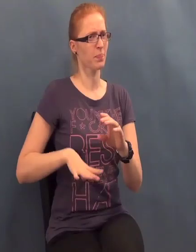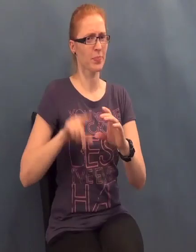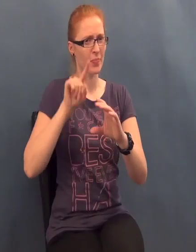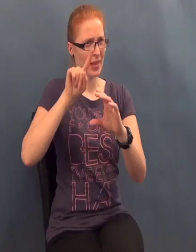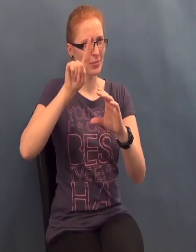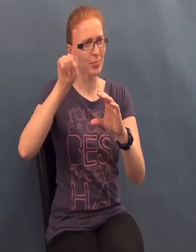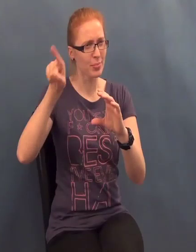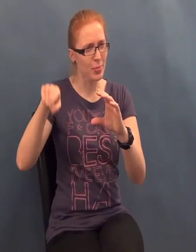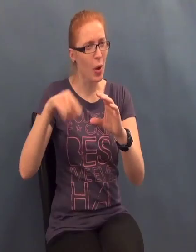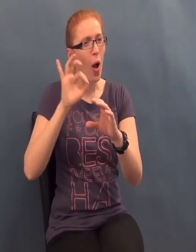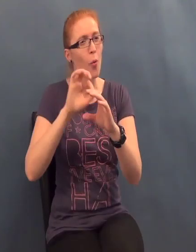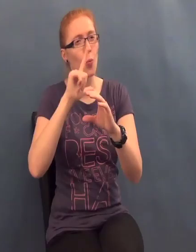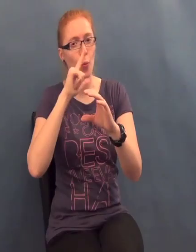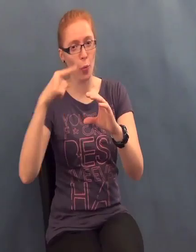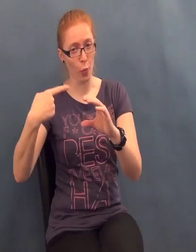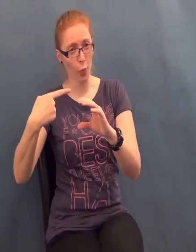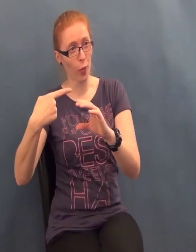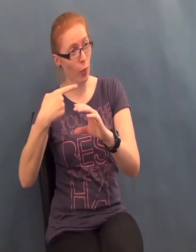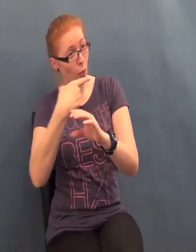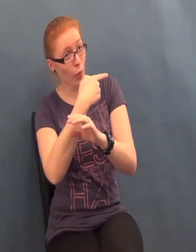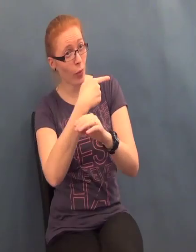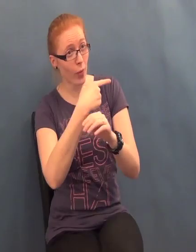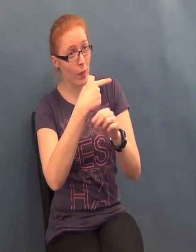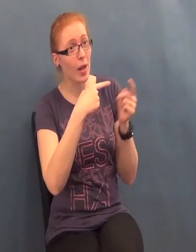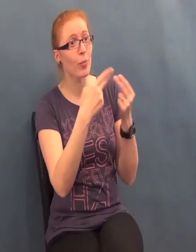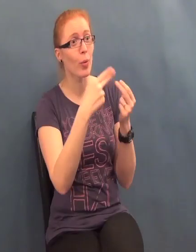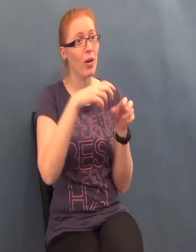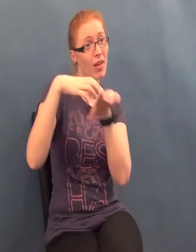Wskazówka wylatuje i trafia w pupę.